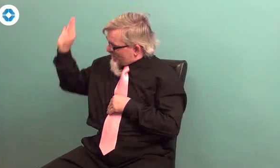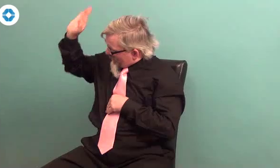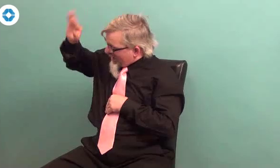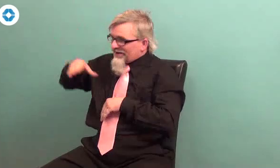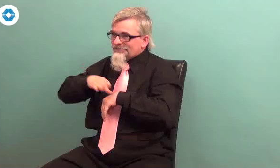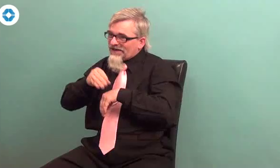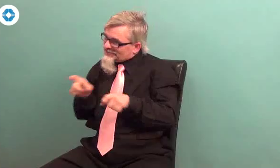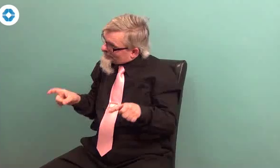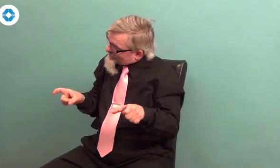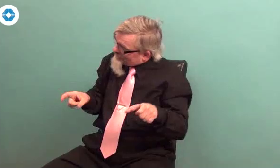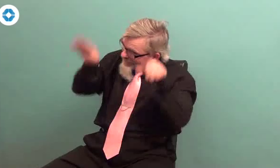Pies idzie za nim, oglądając się w tył.